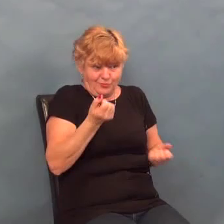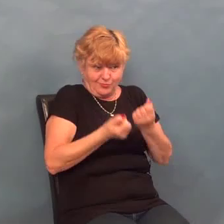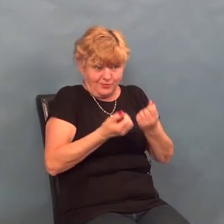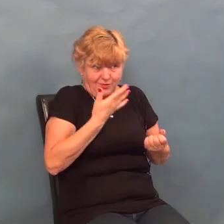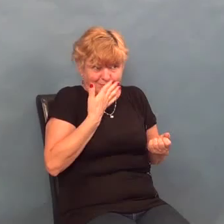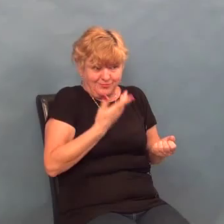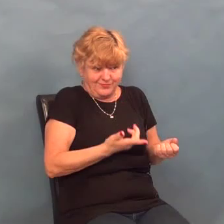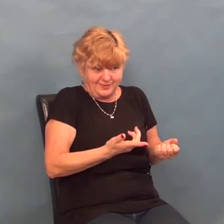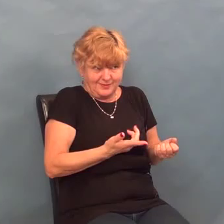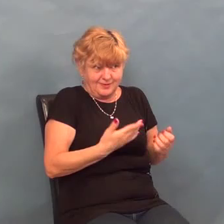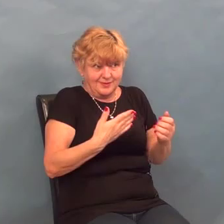Trudno powiedzieć.